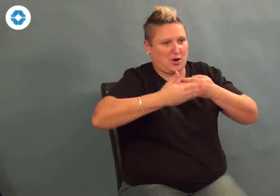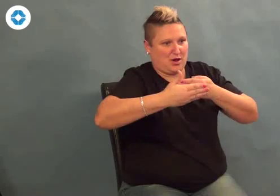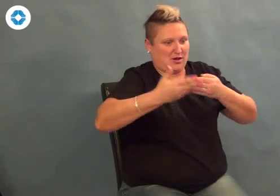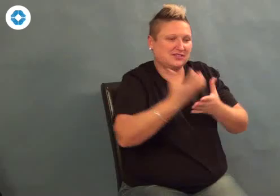Tak zarabia.